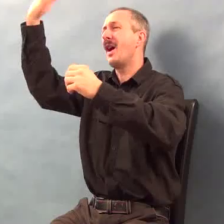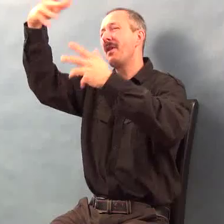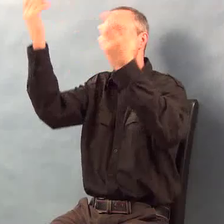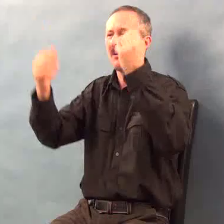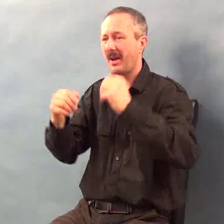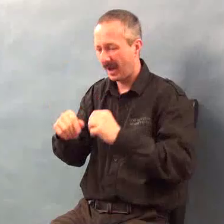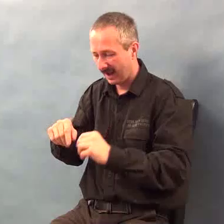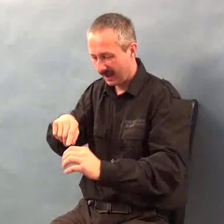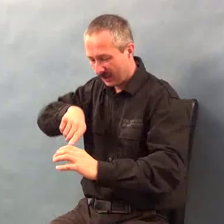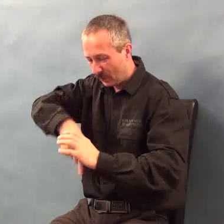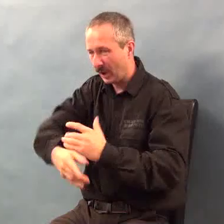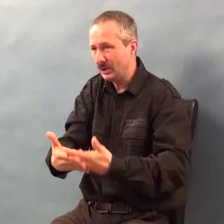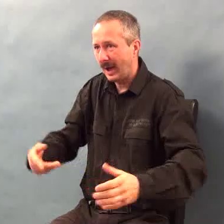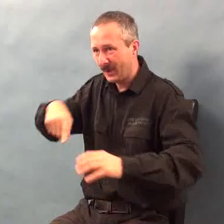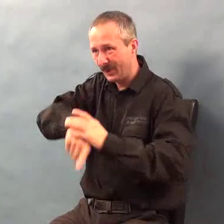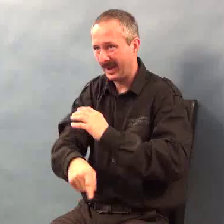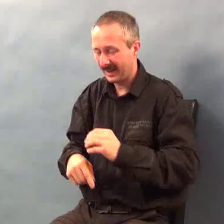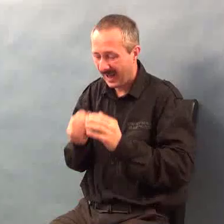Krzyczeli do dziury w ziemi.